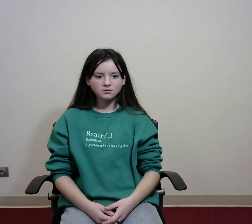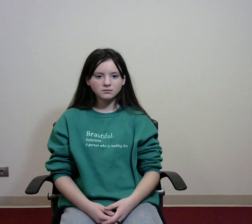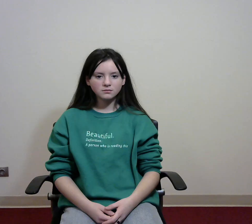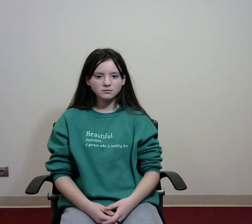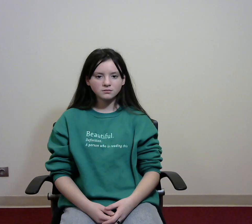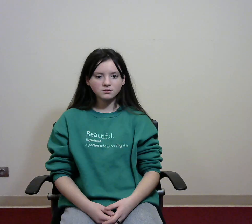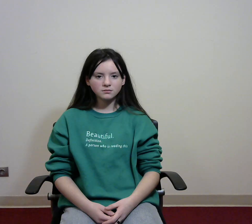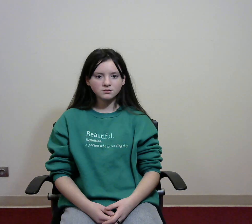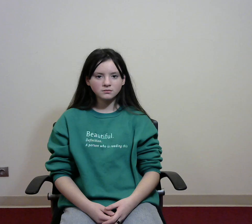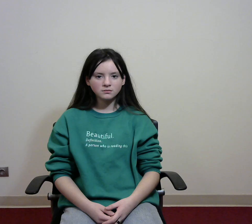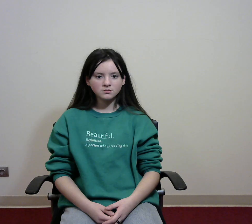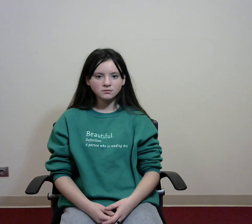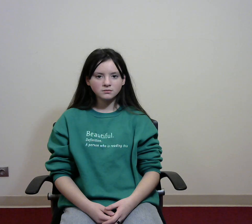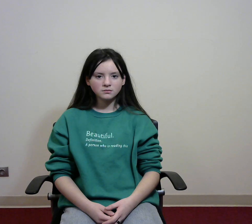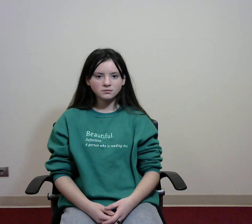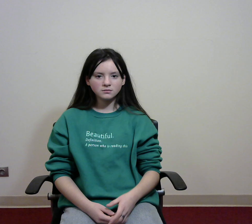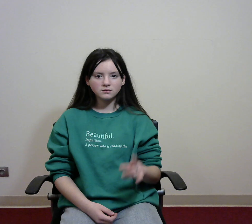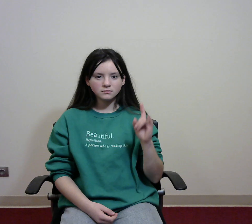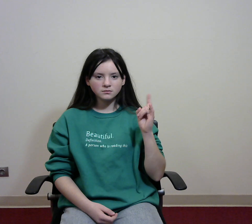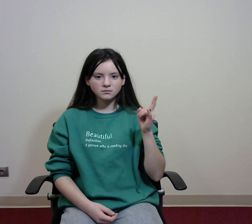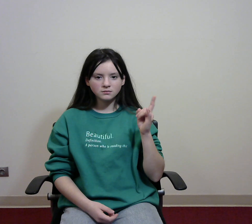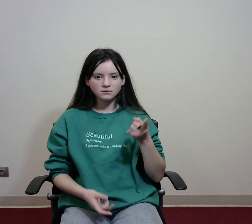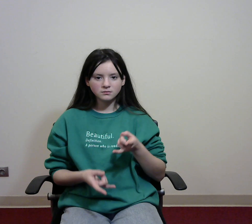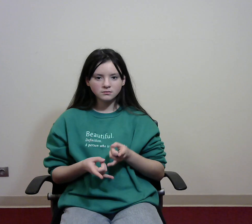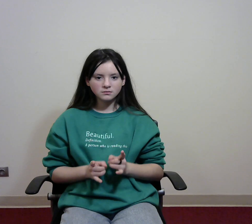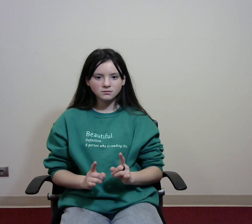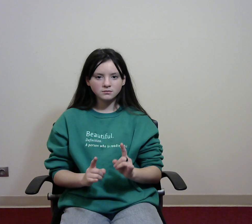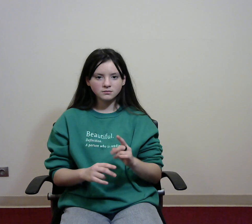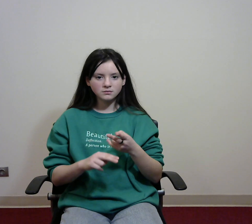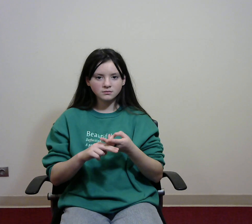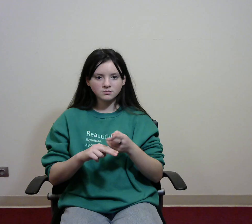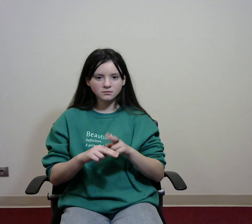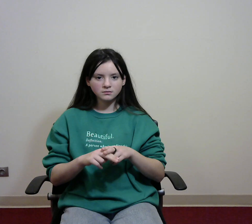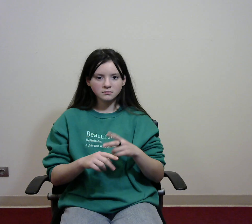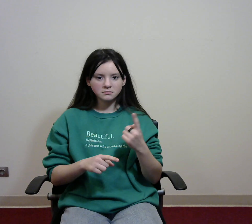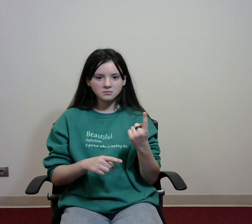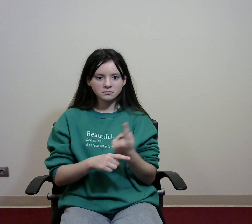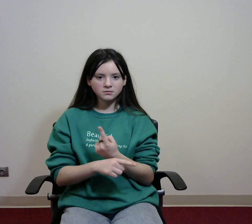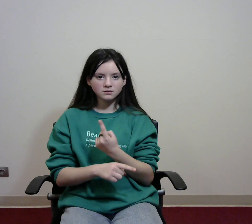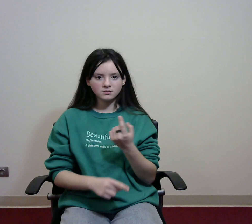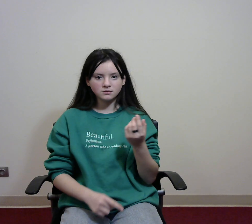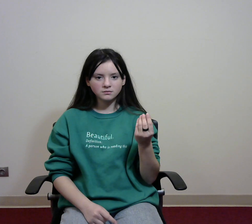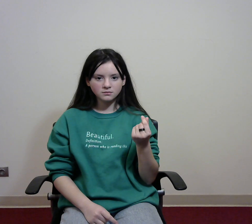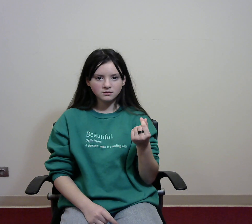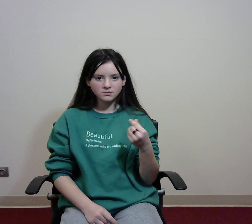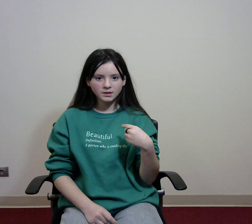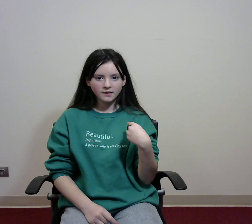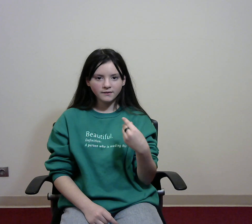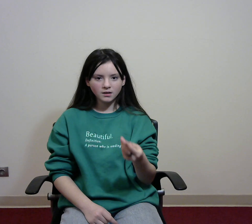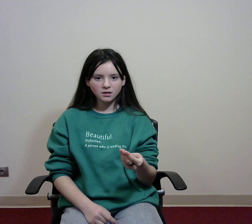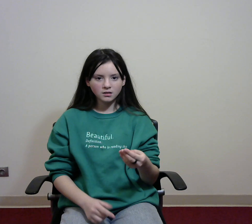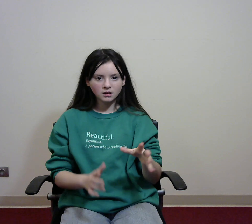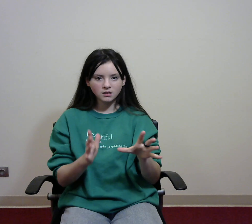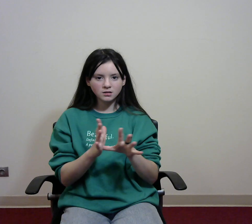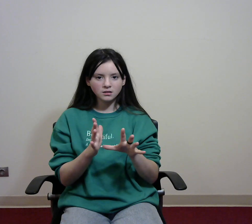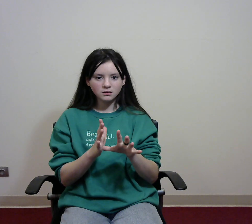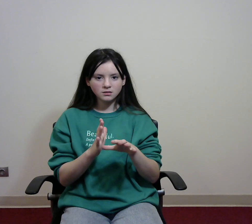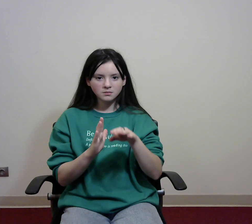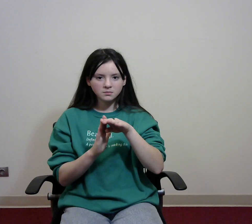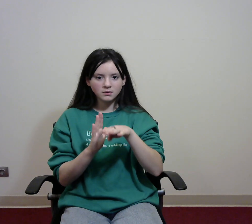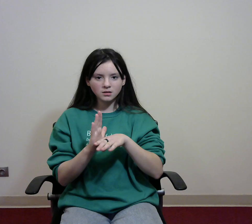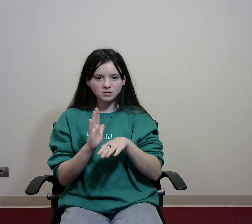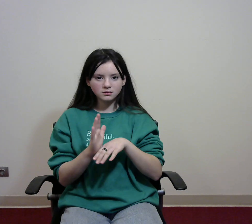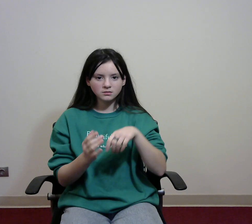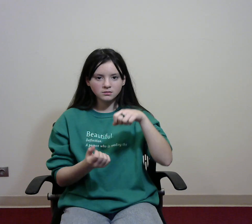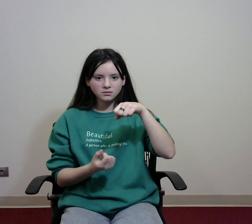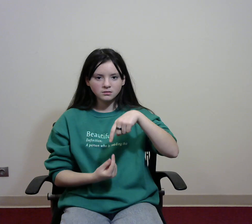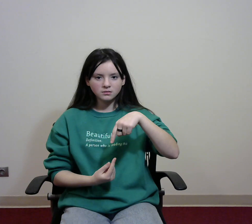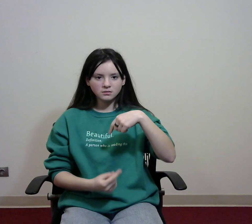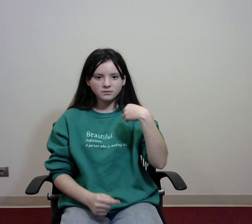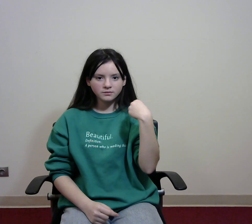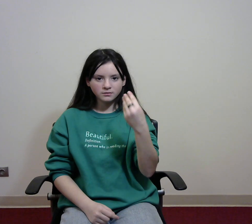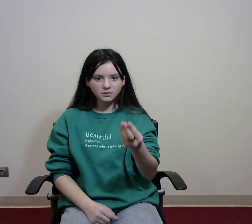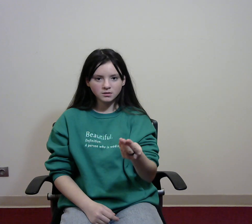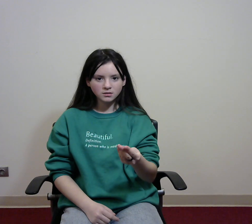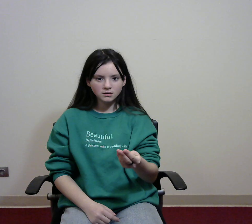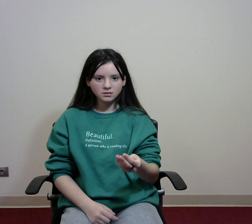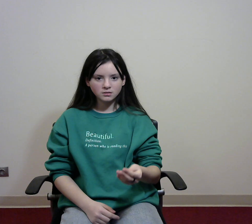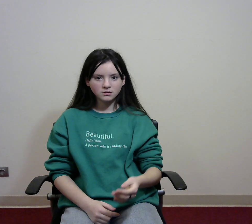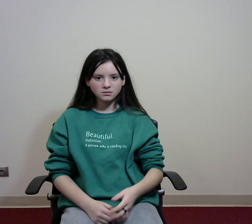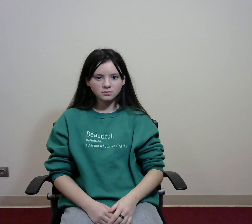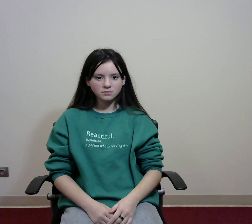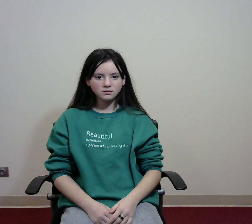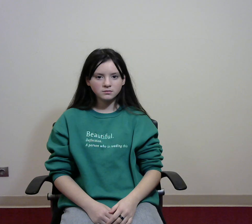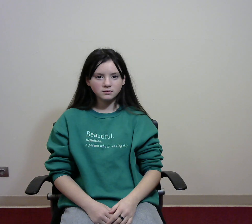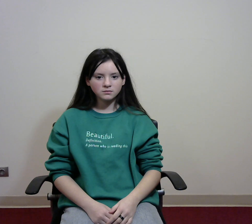Uşağın doğulmasına görə birdəfəlik məbləğin verilməsi elektron qaydaya uyğun verilir